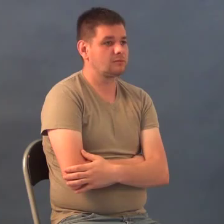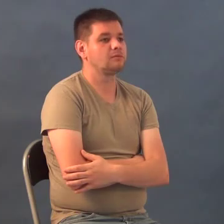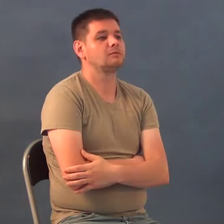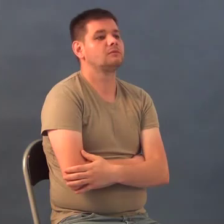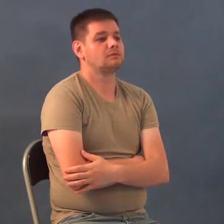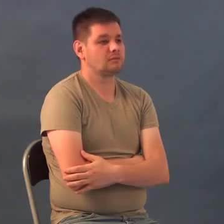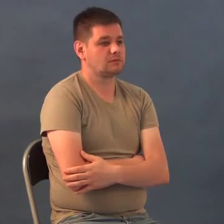Przesunąć, dopasować.